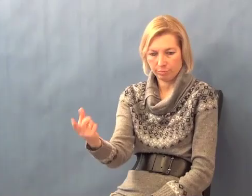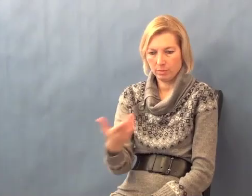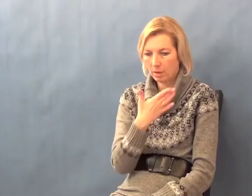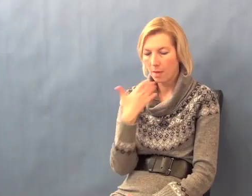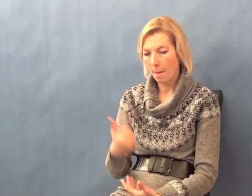Dziwne.